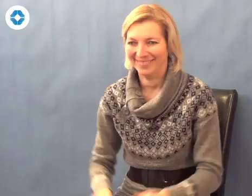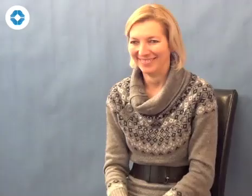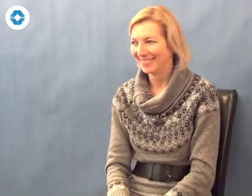Koniec.